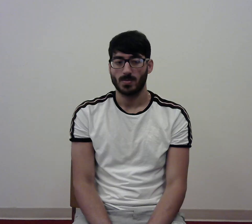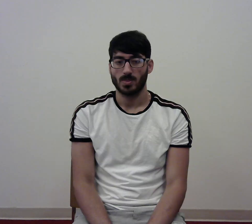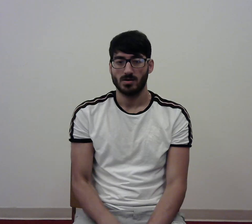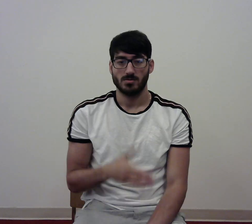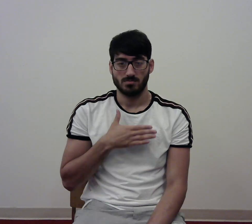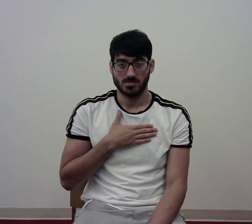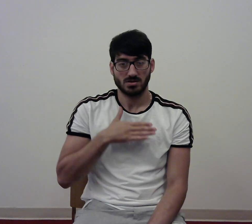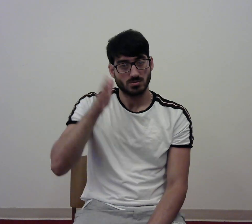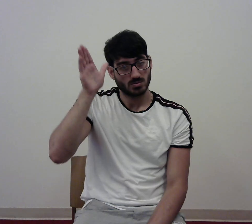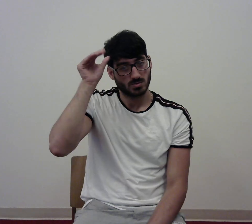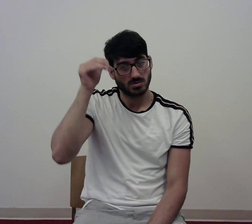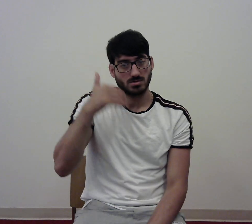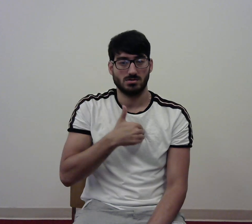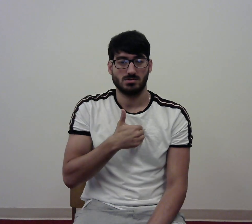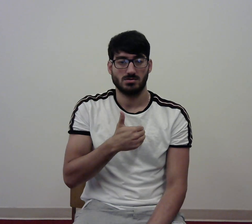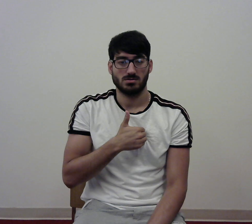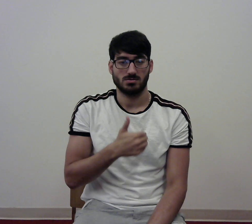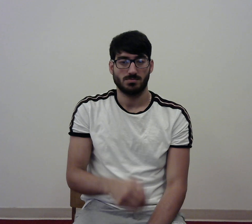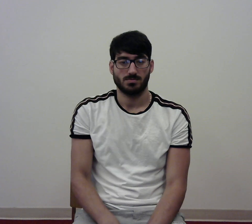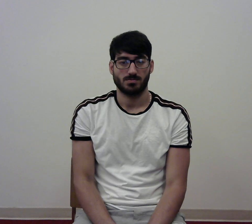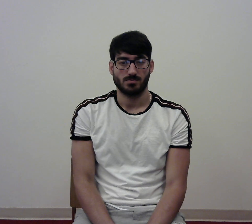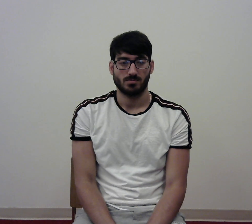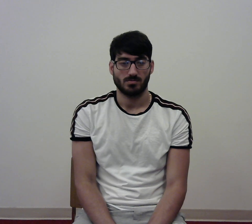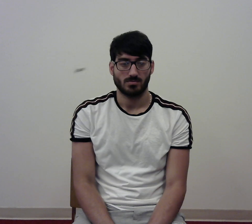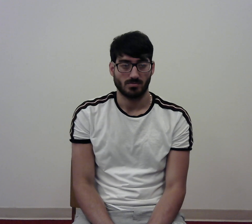Mən su istəyirəm